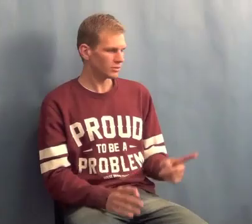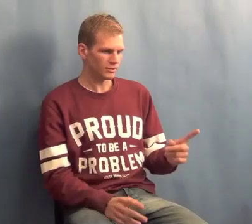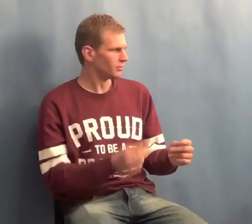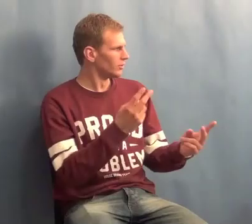Aha.